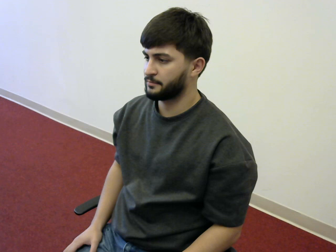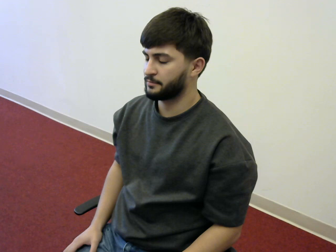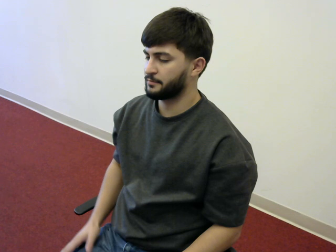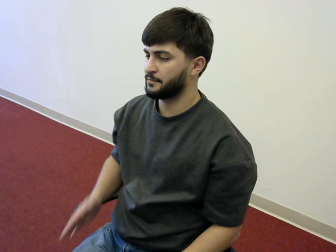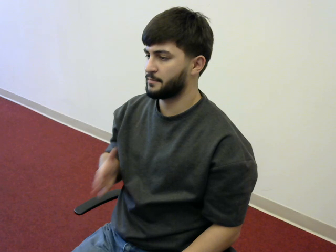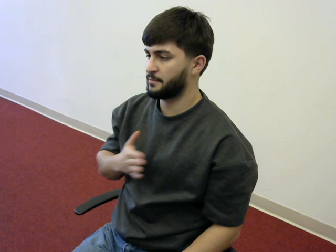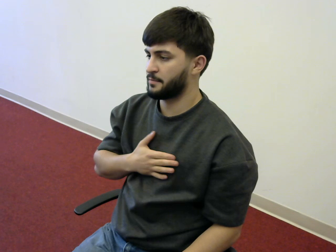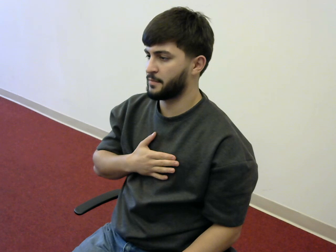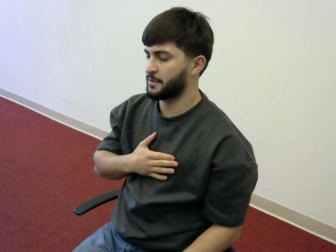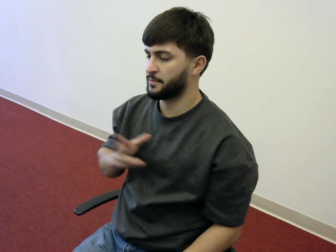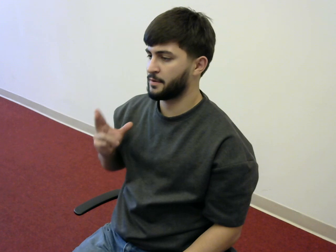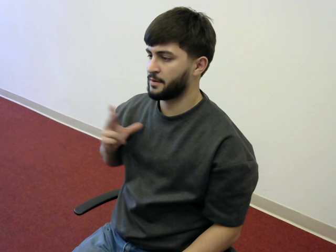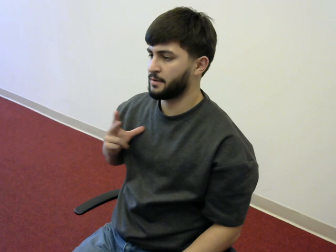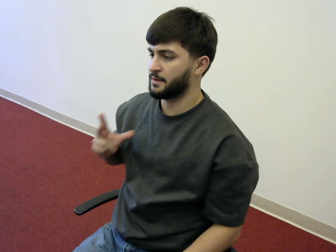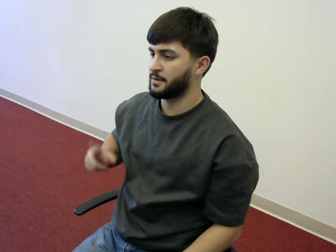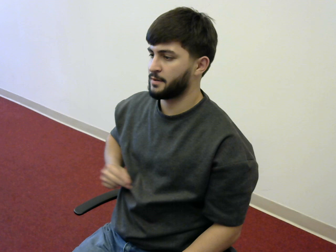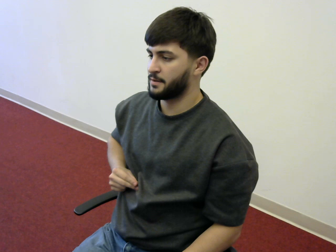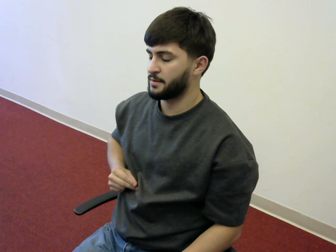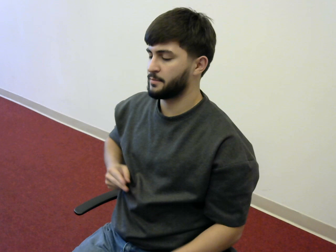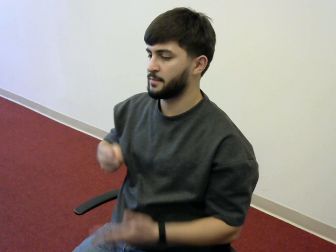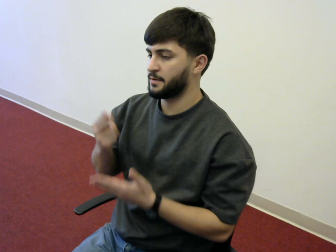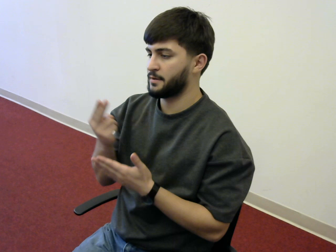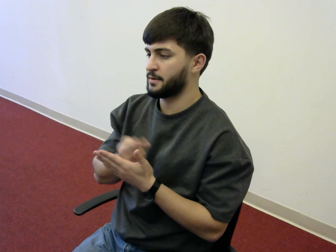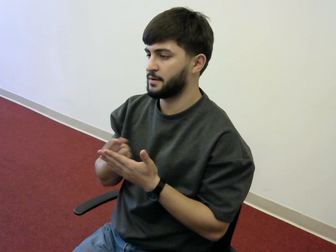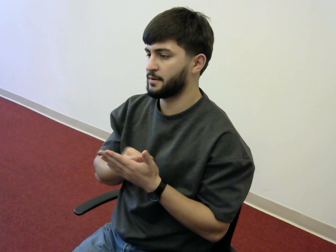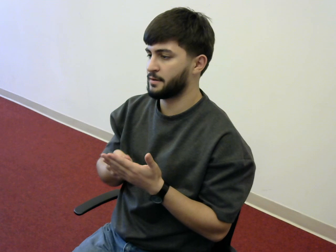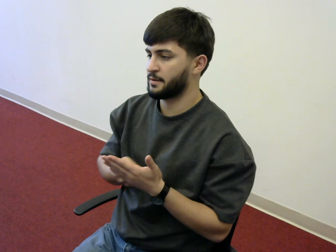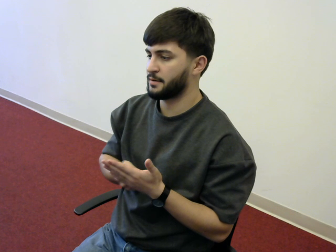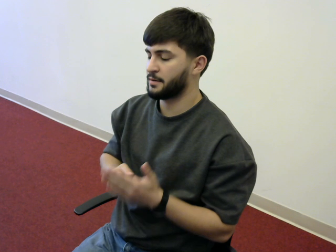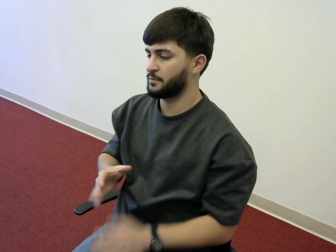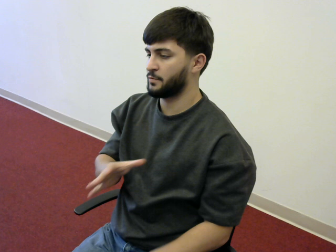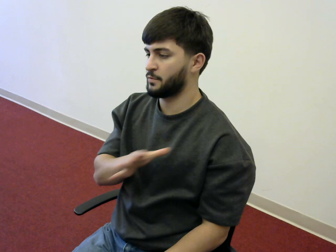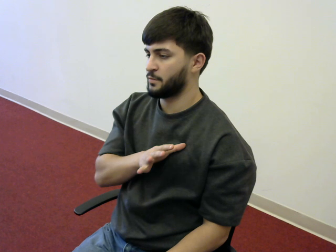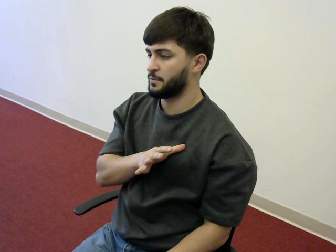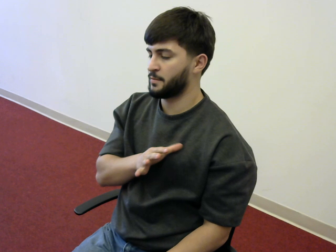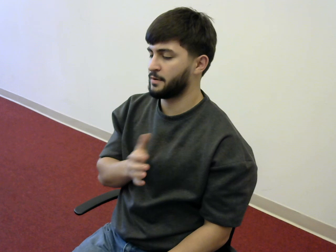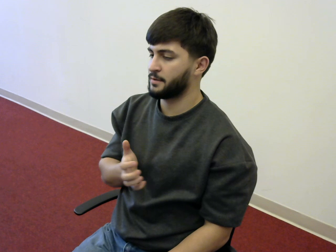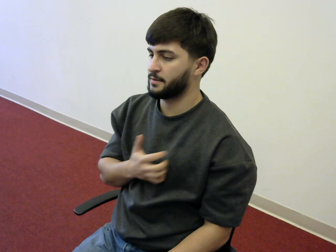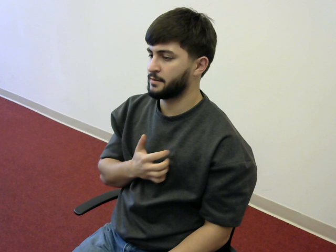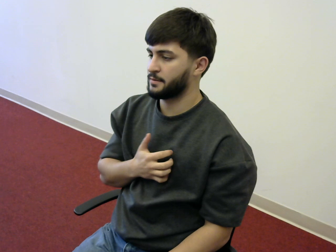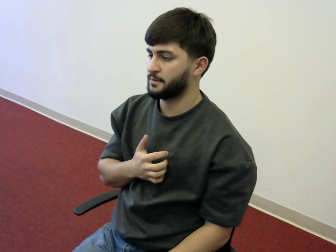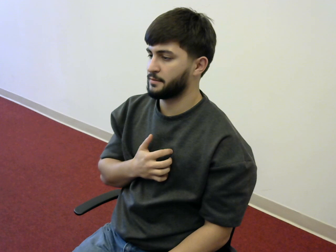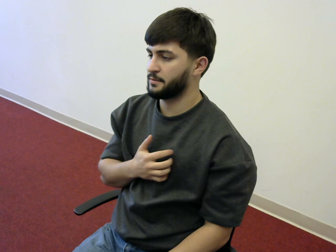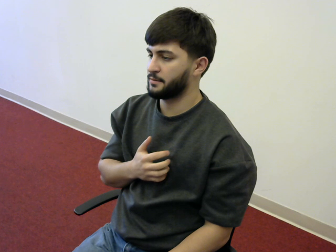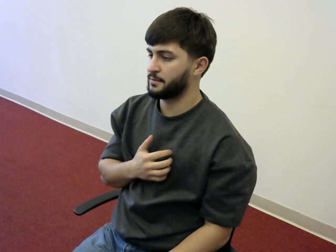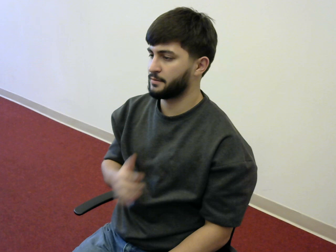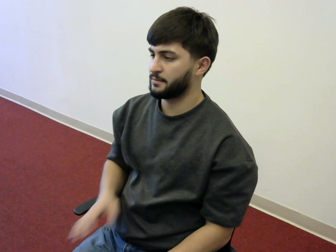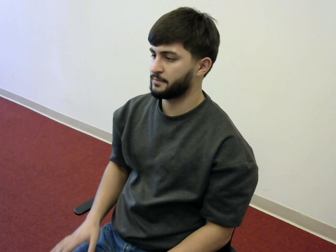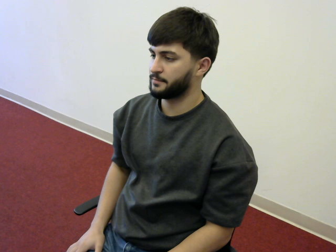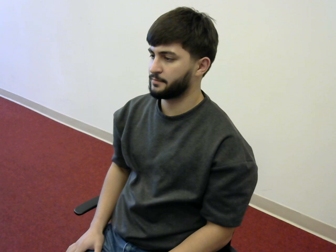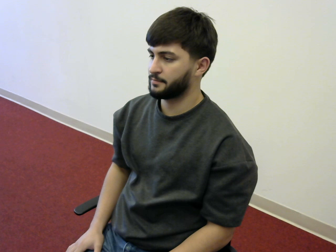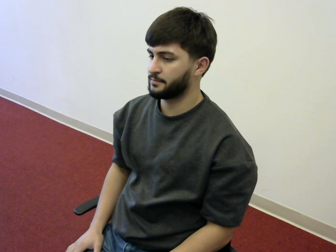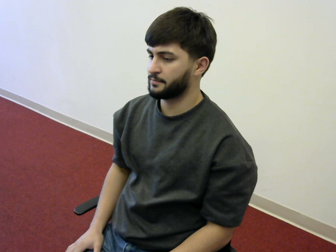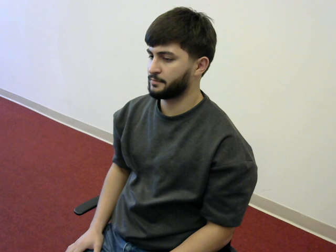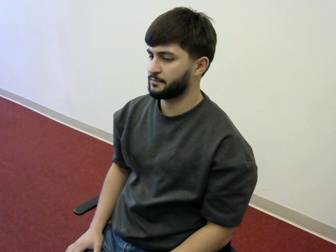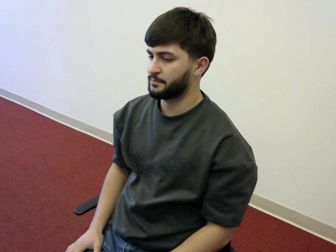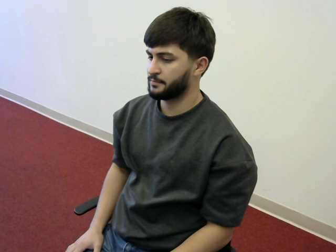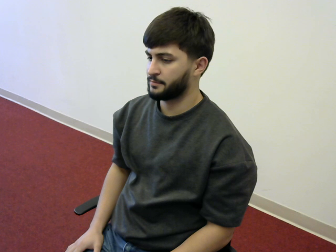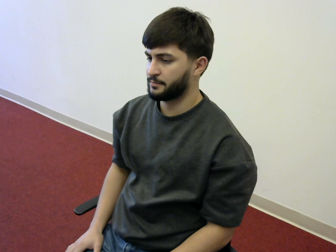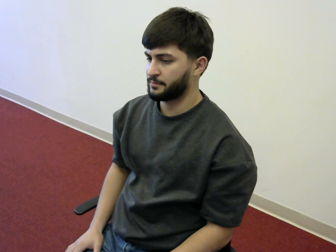Mənim qızım rəssam olmaq istəyir